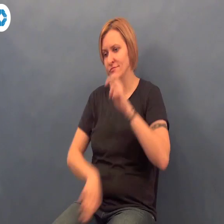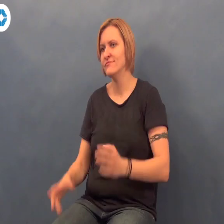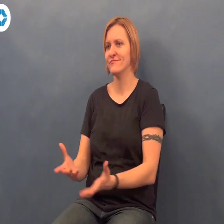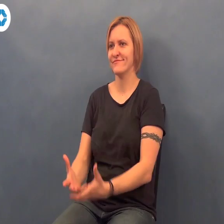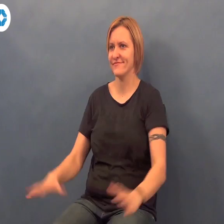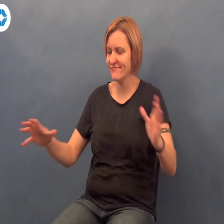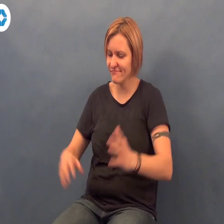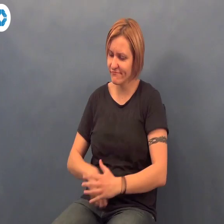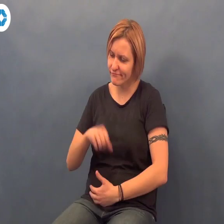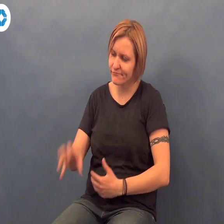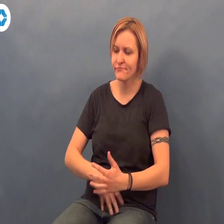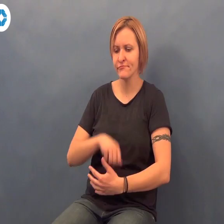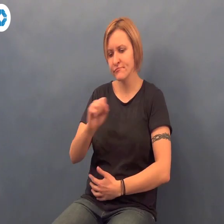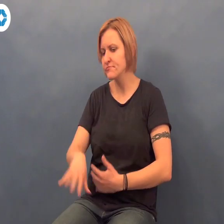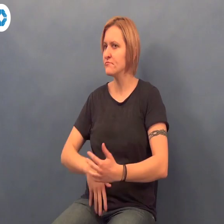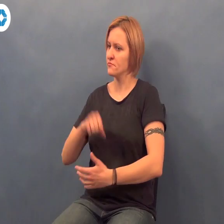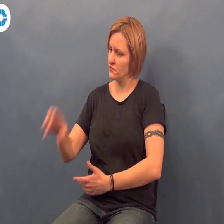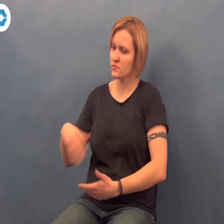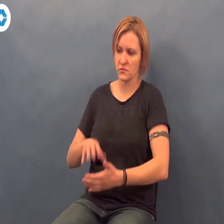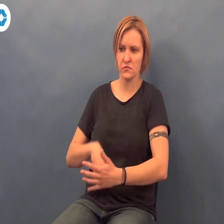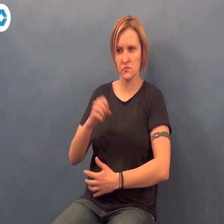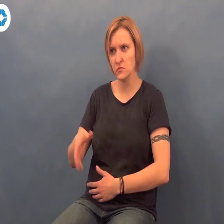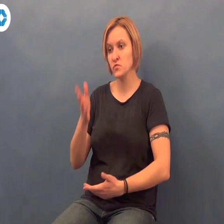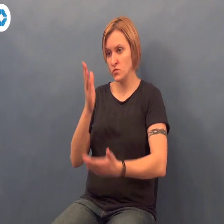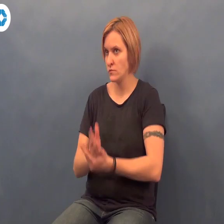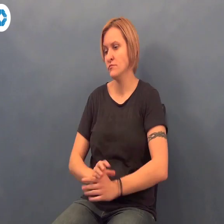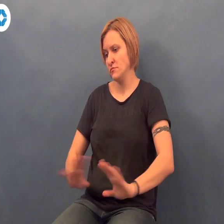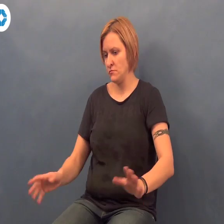Wyjmuje gruszki z fartucha i wrzuca je do kosza, skończył.